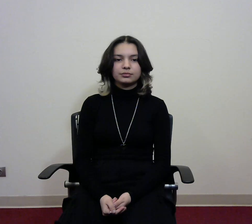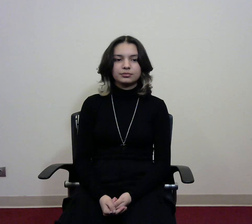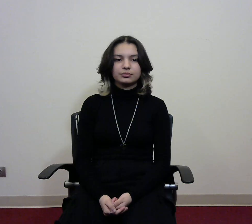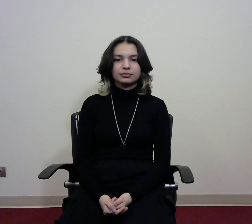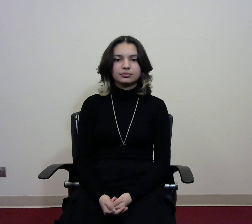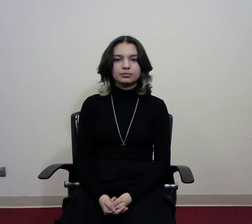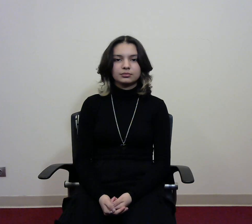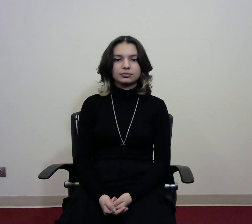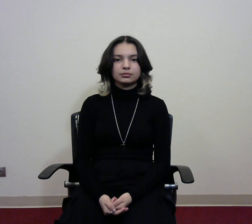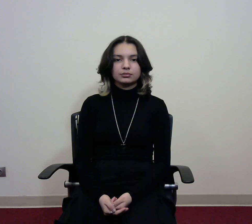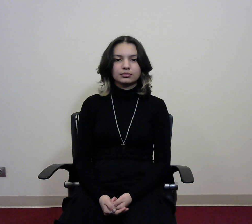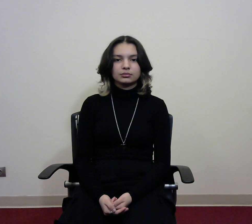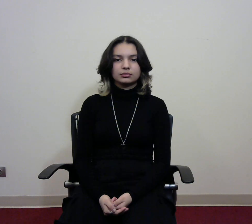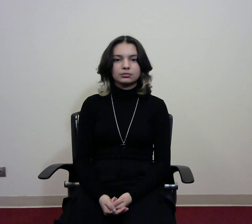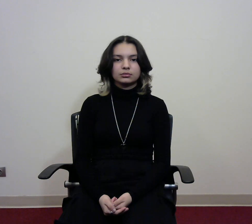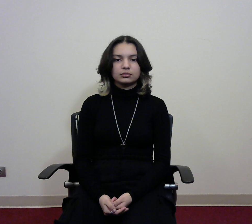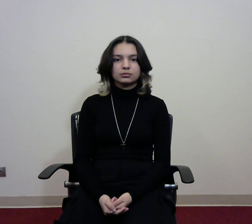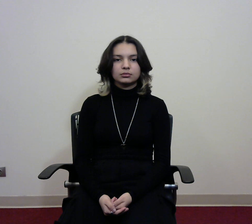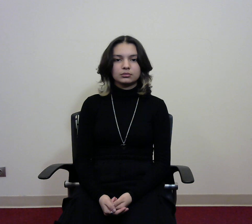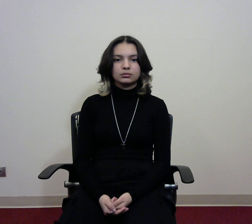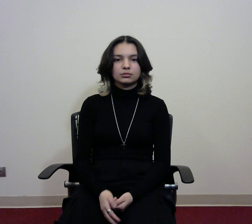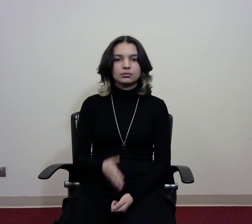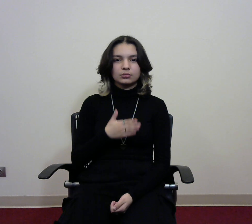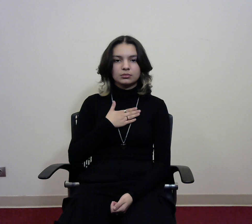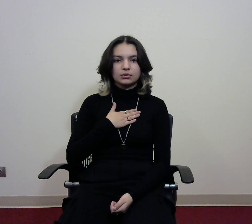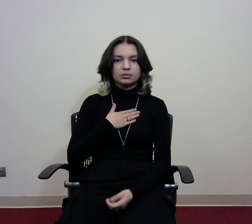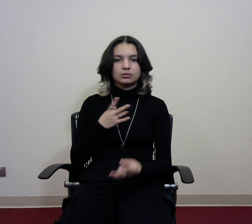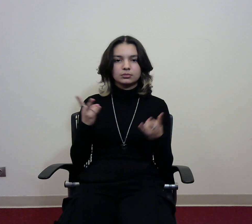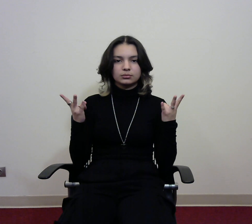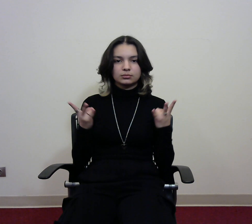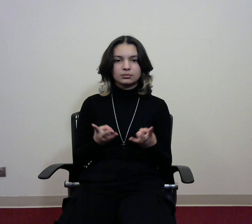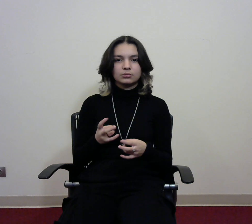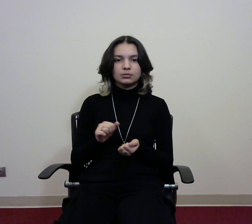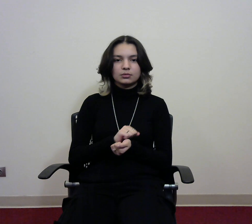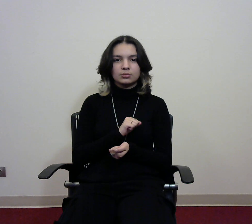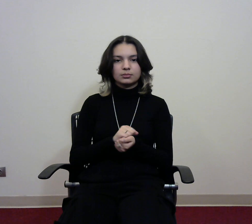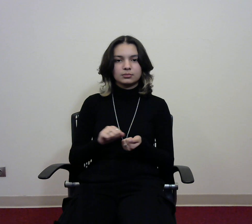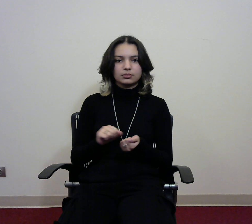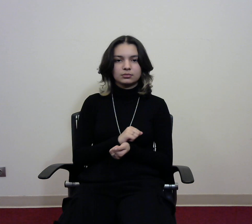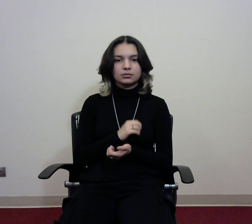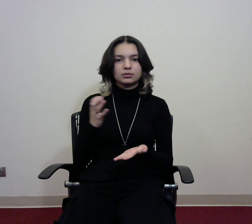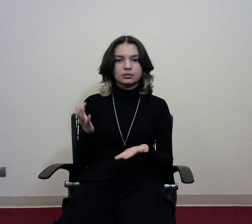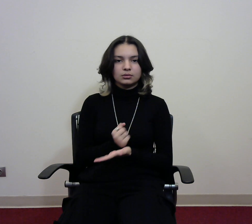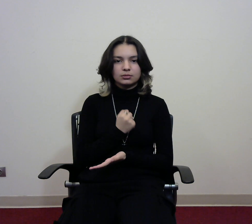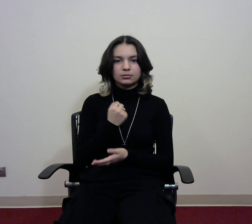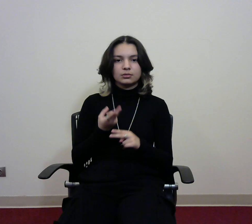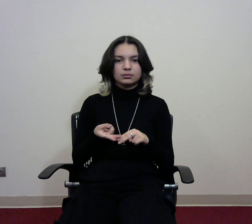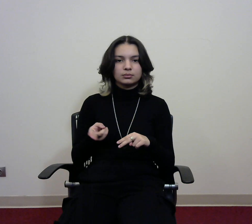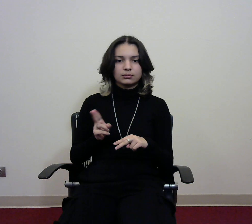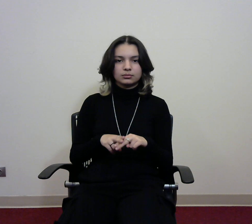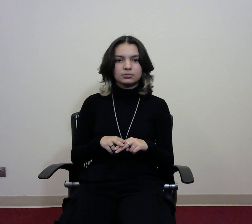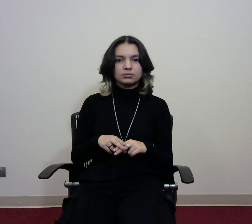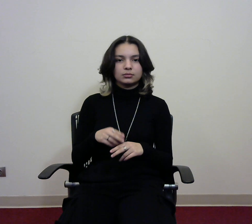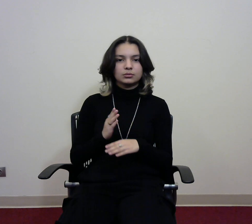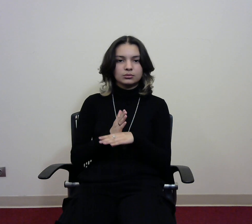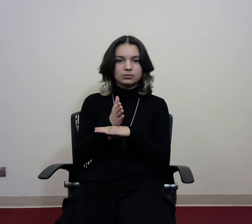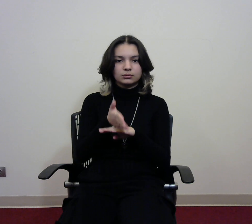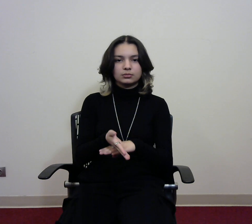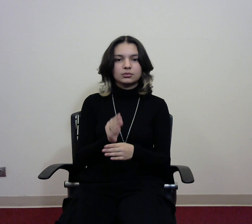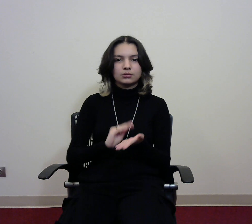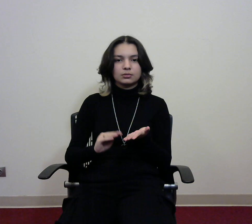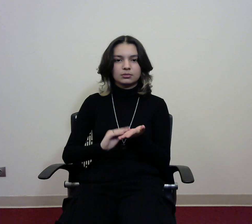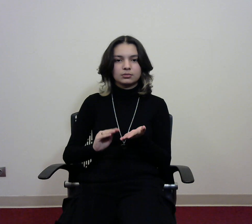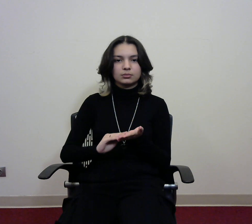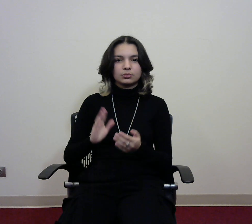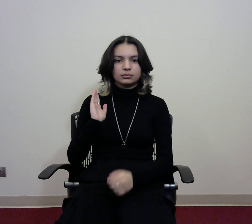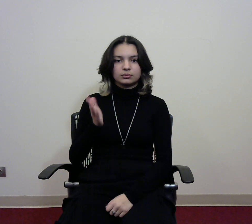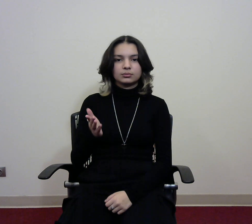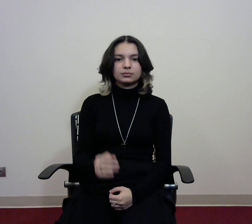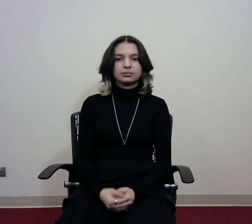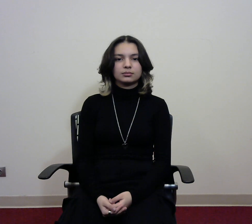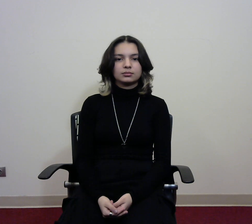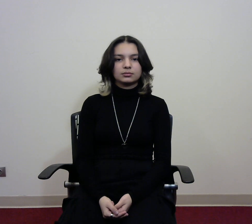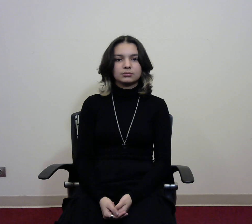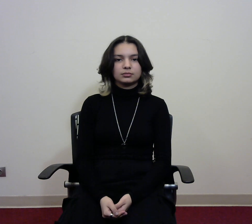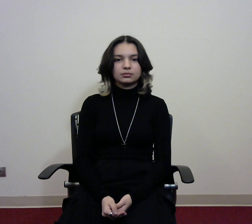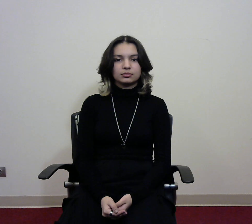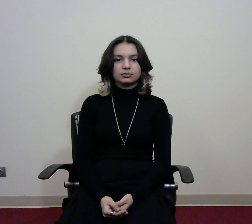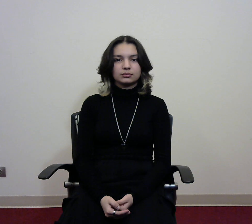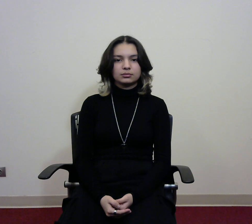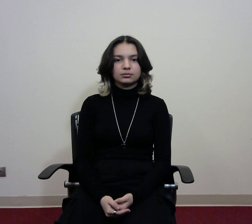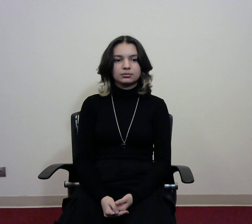Mən lazımlı kağızları tapmaq üçün müraciət yazacam